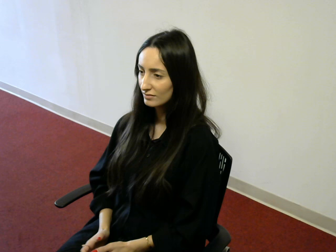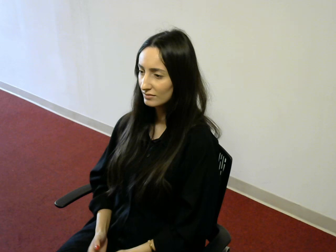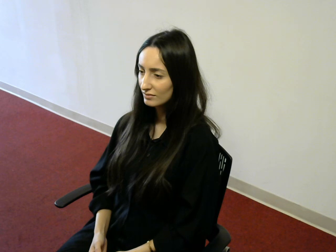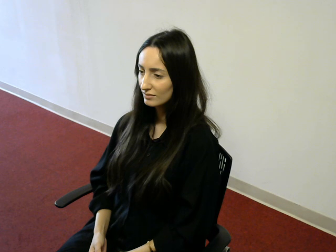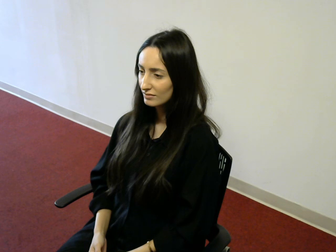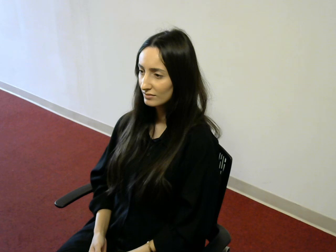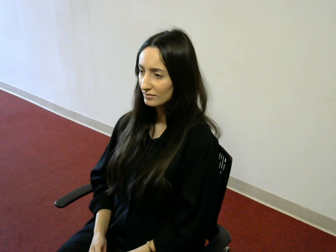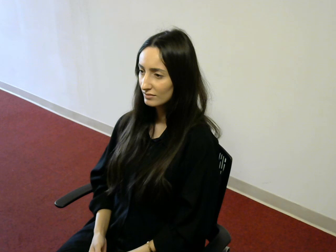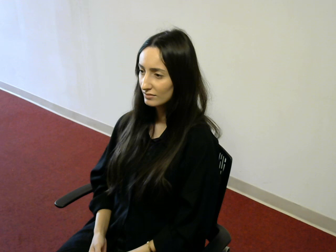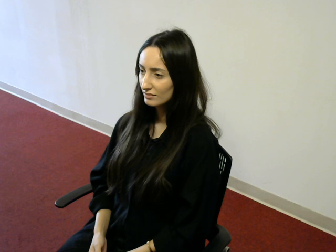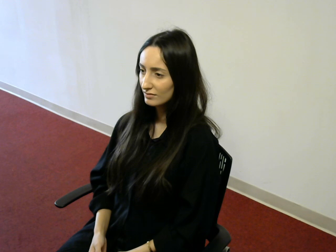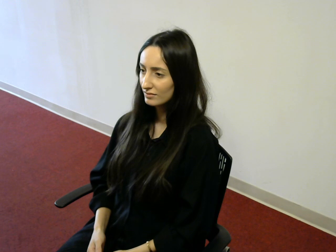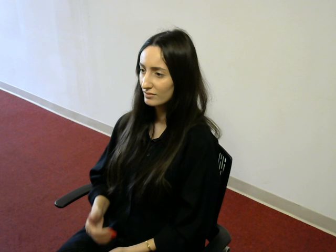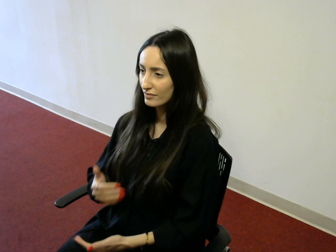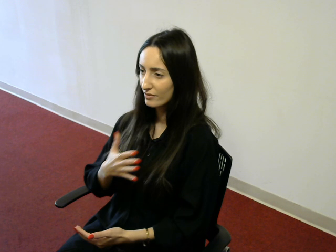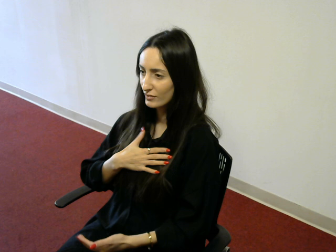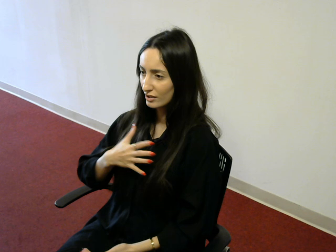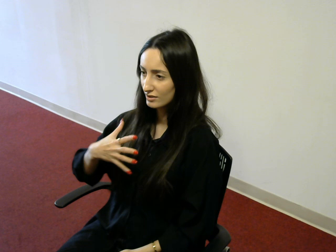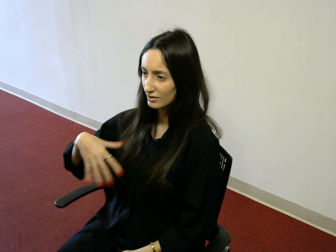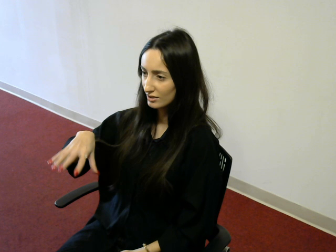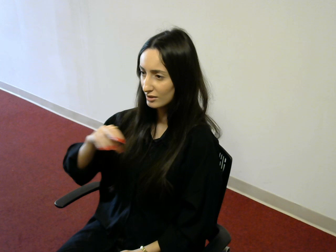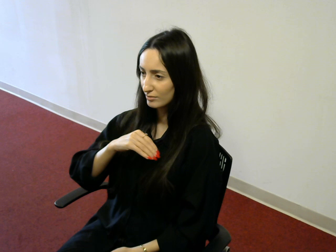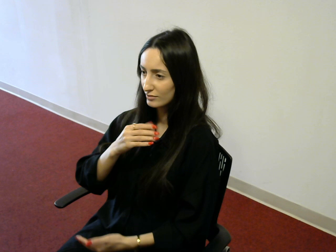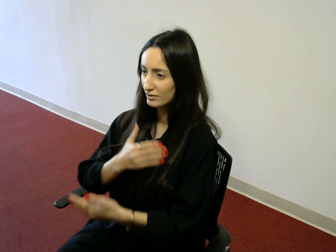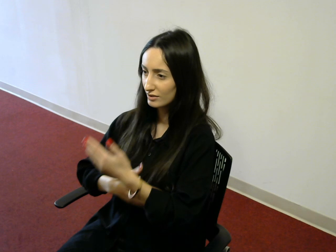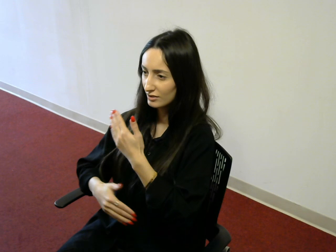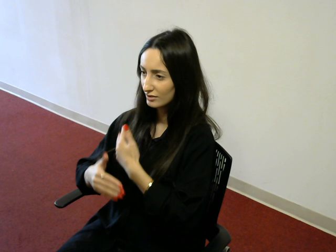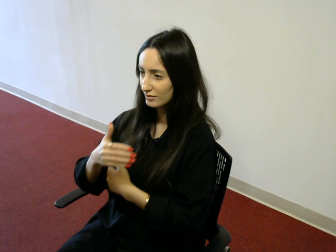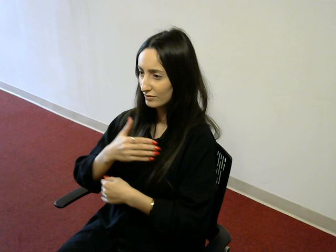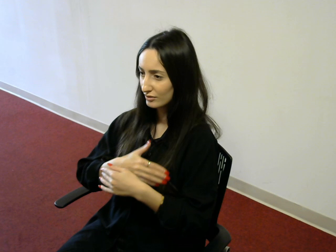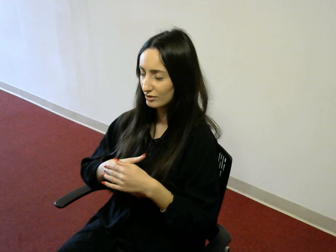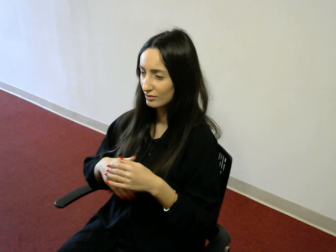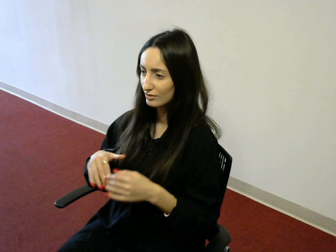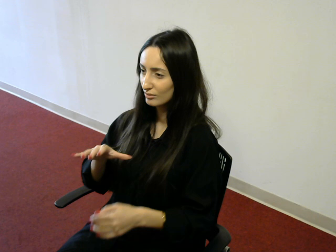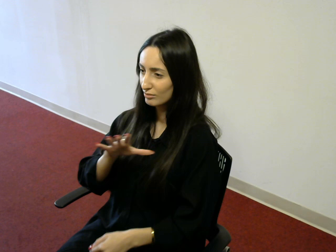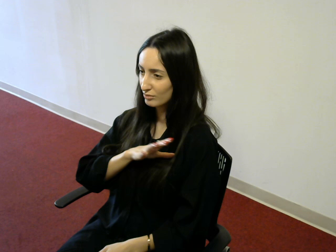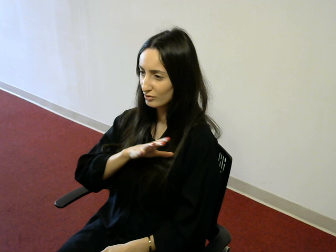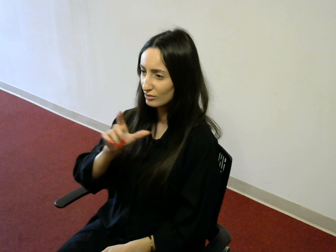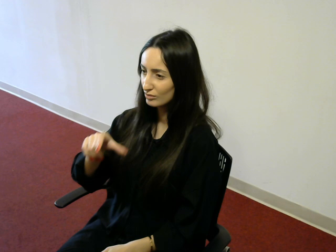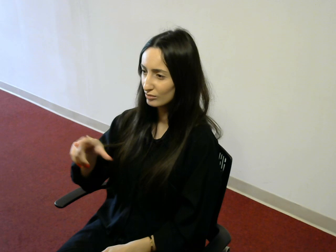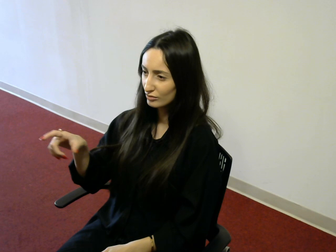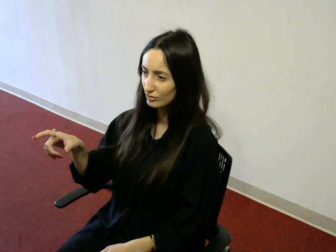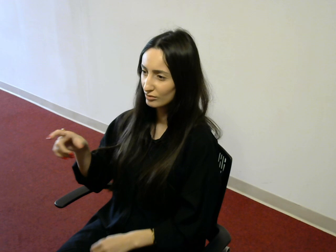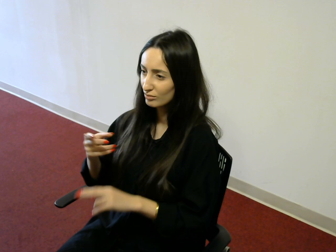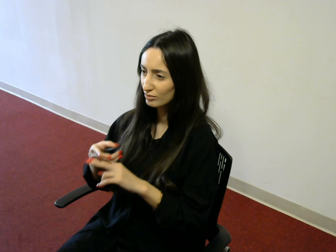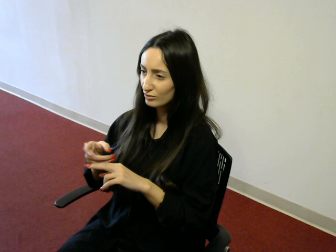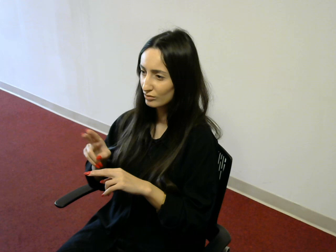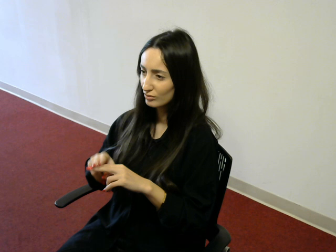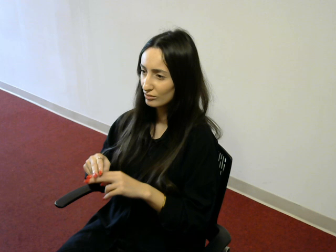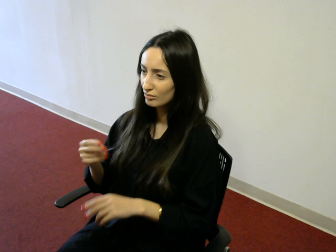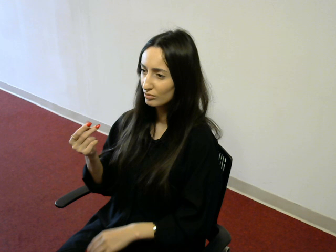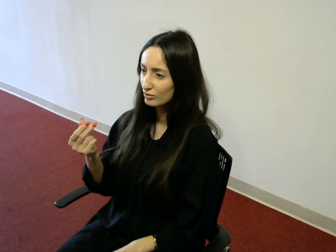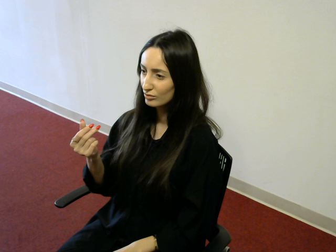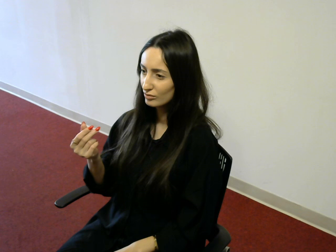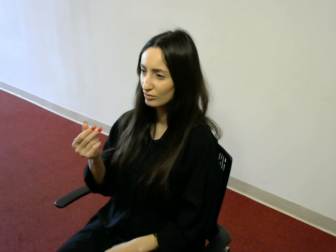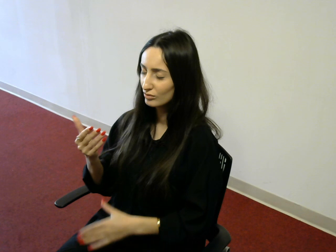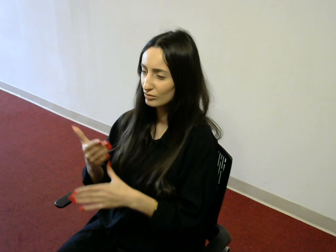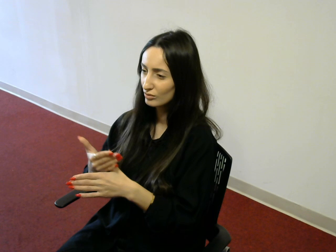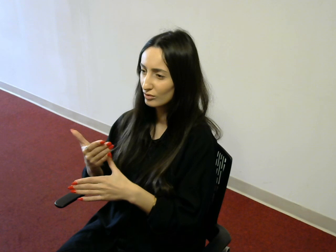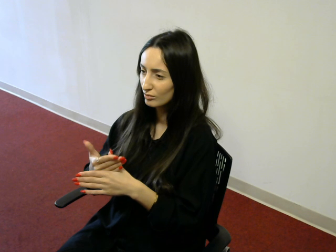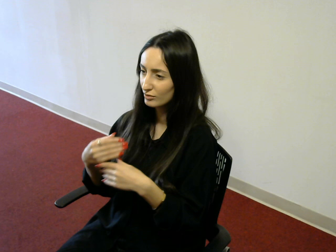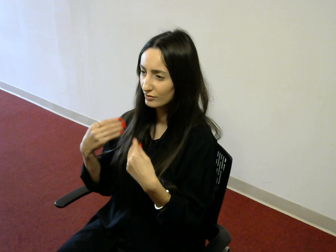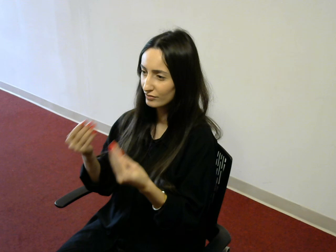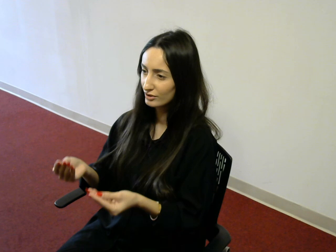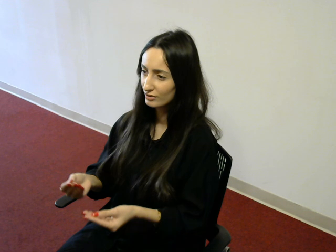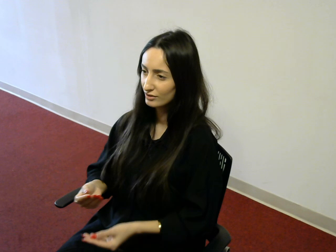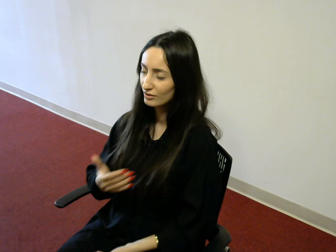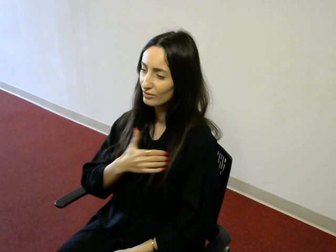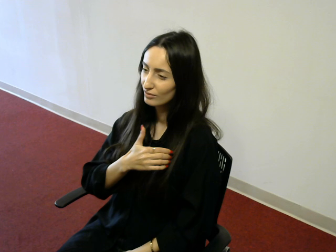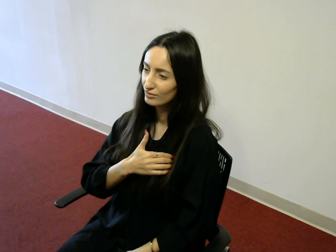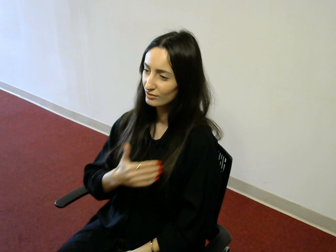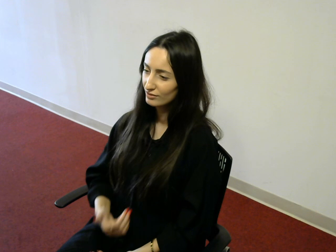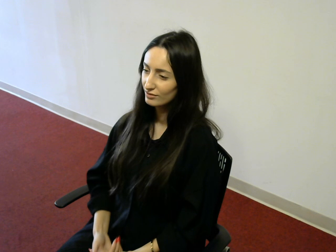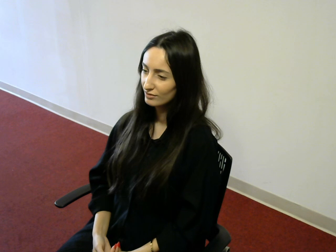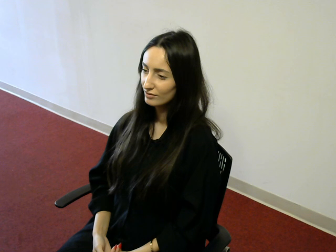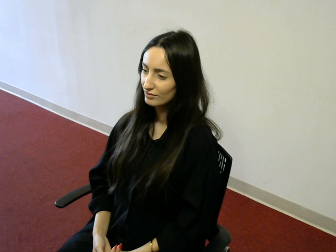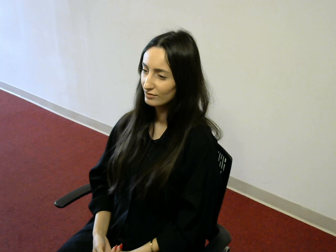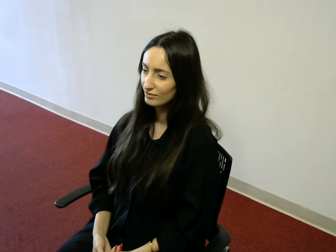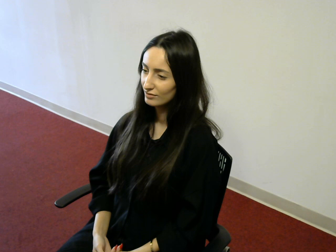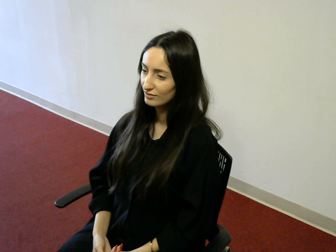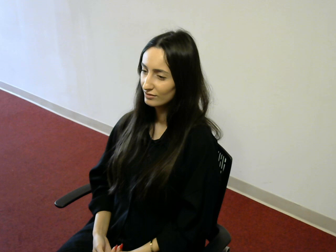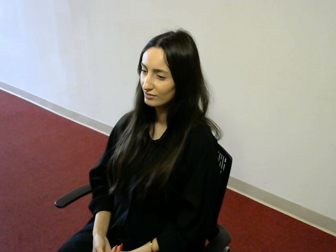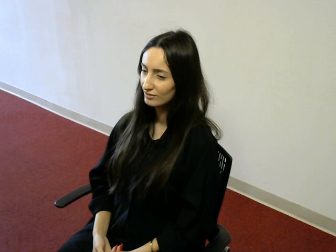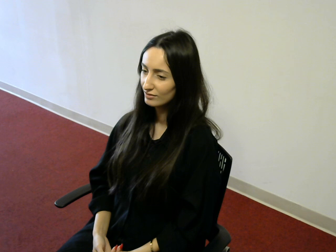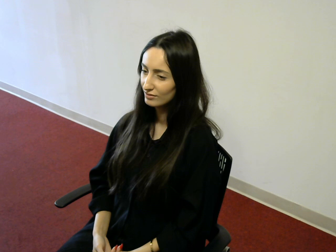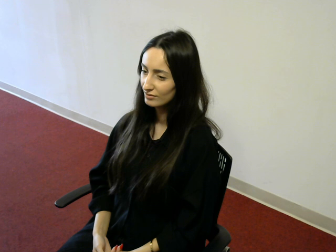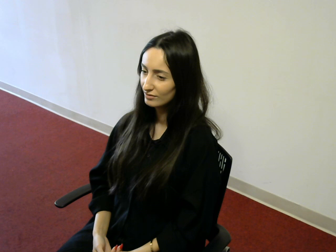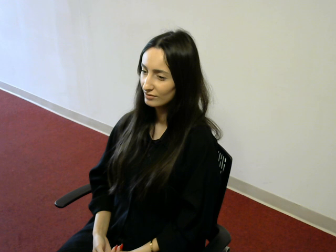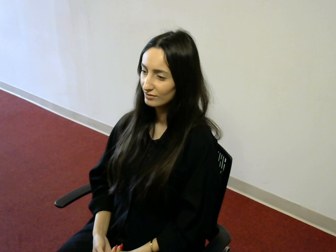Biz əlilliyi olan şəxslər üçün pul yardım vermək istəyirik